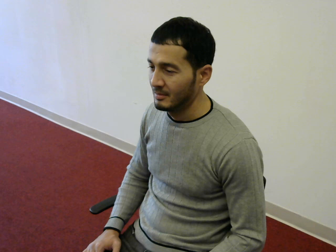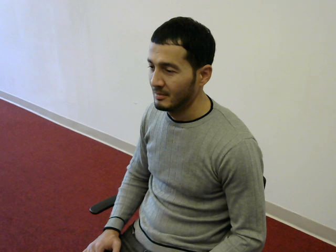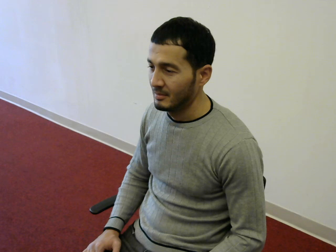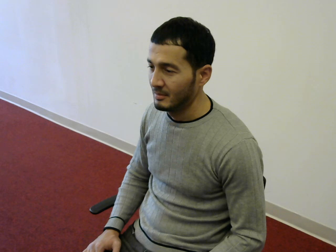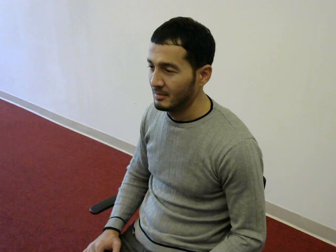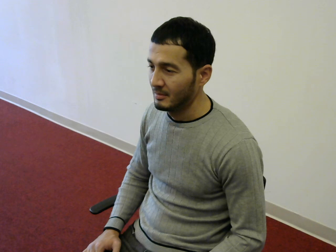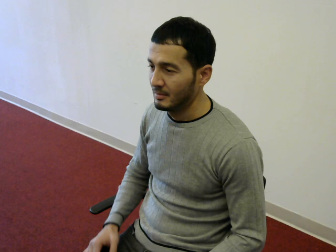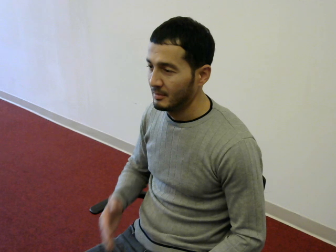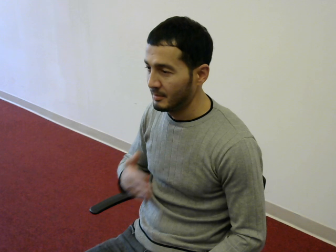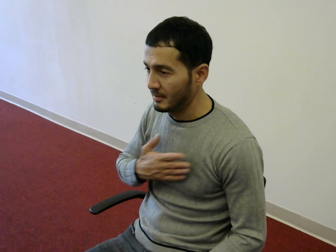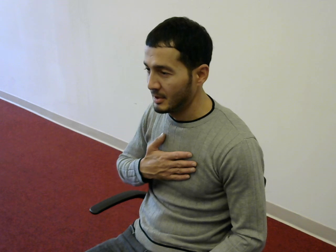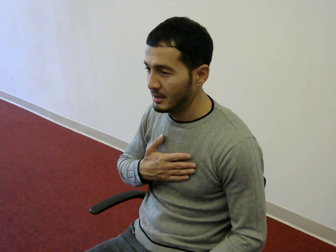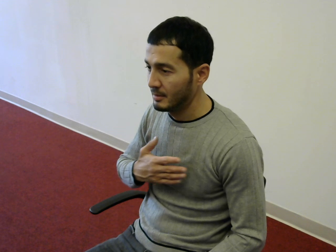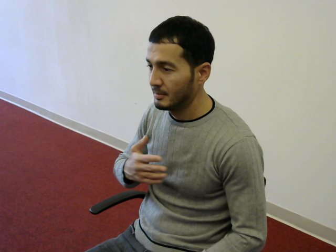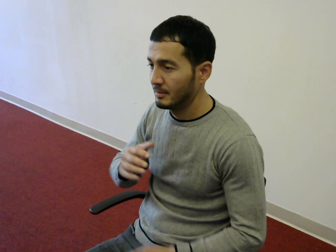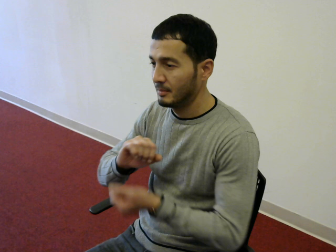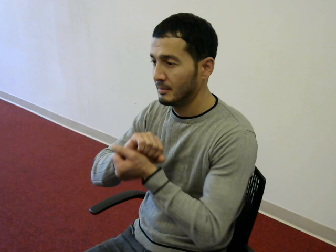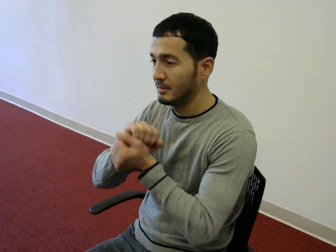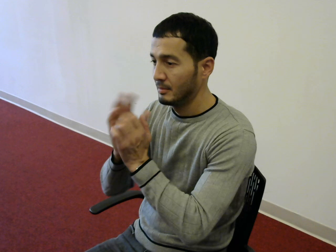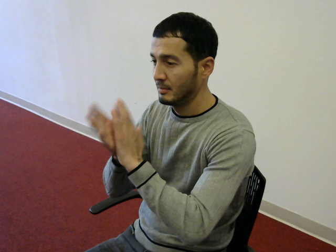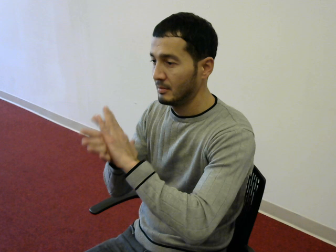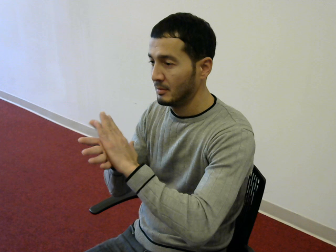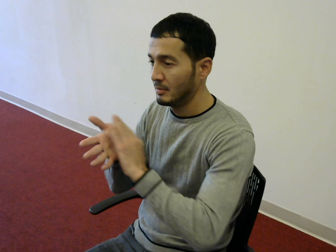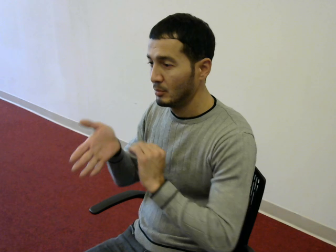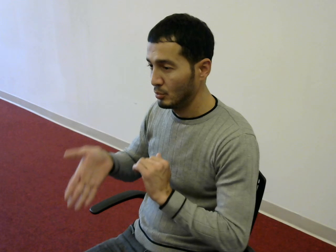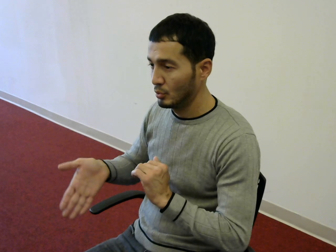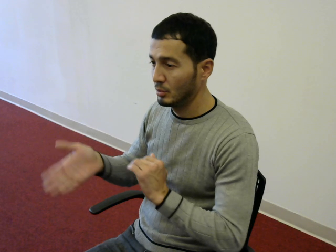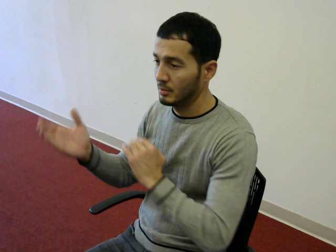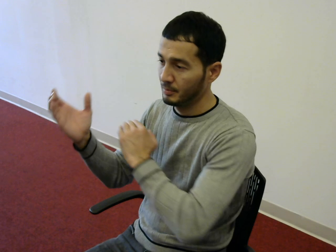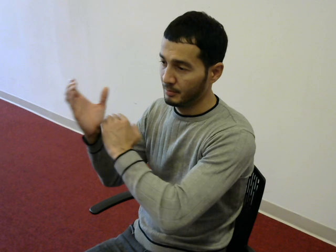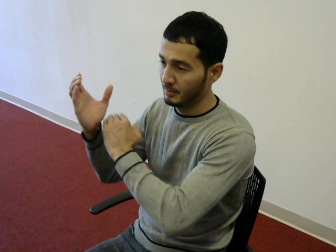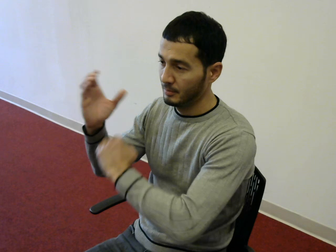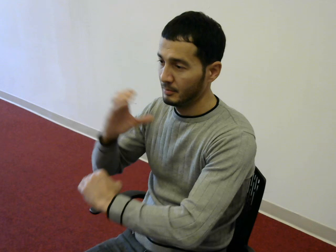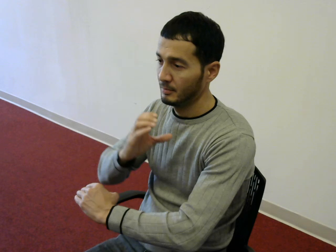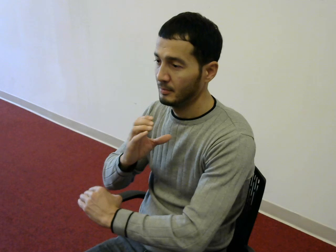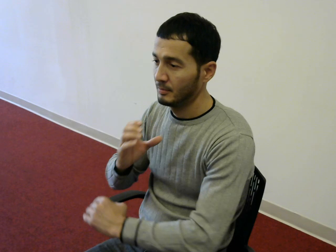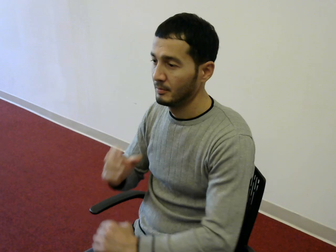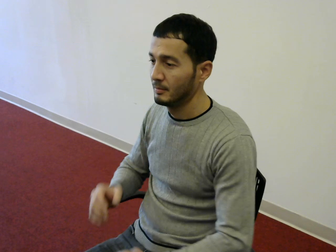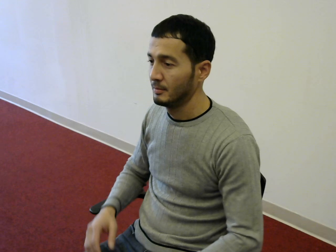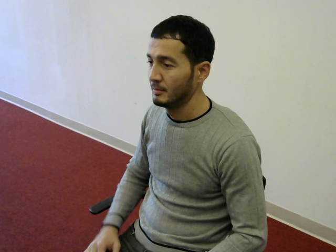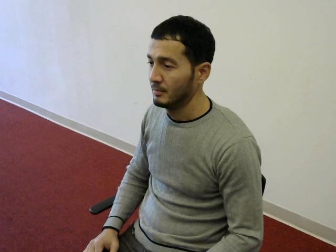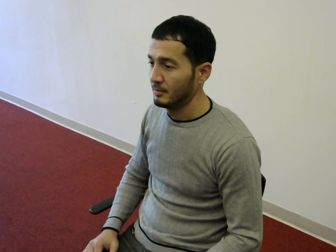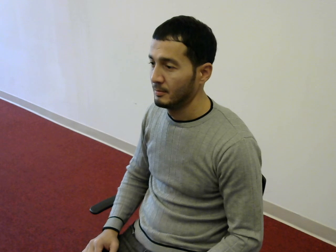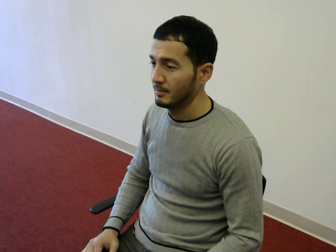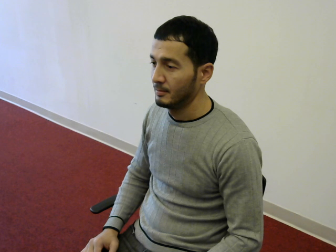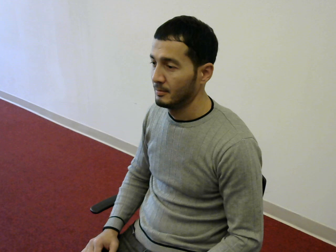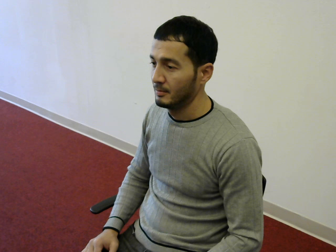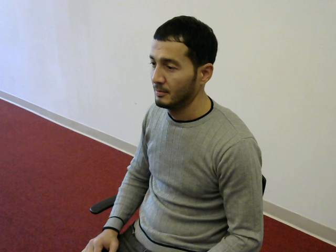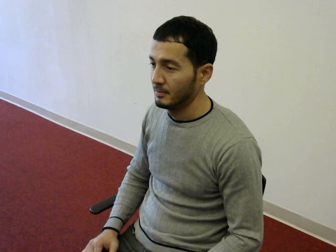Məni ASAN Xidmətdən bura göndəriblər